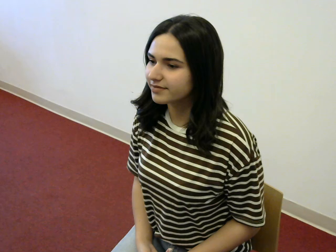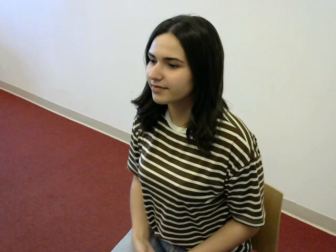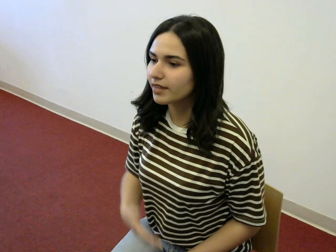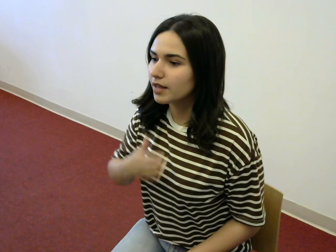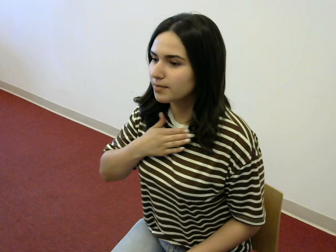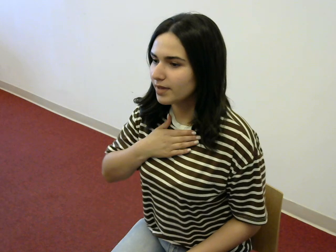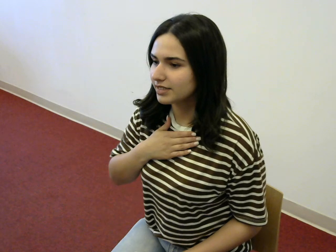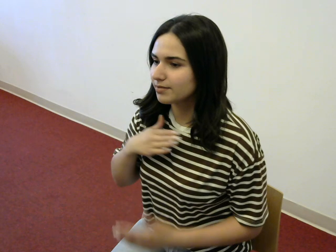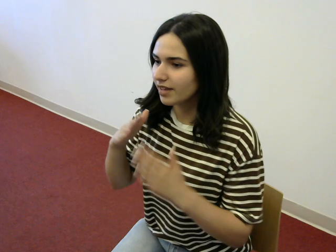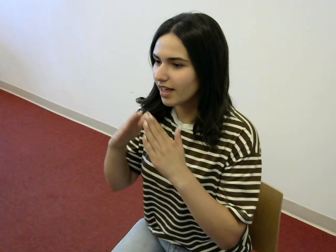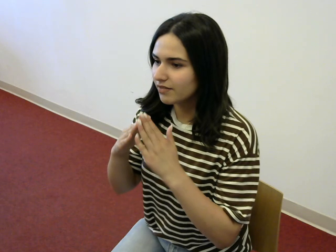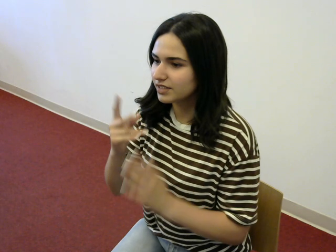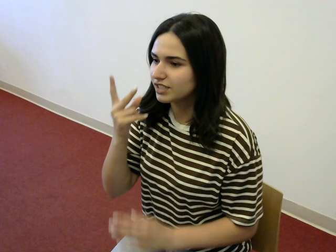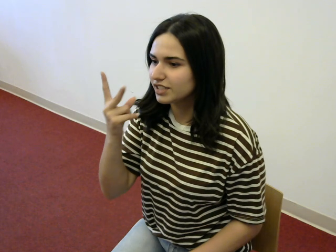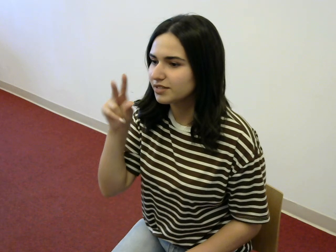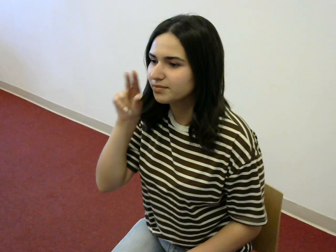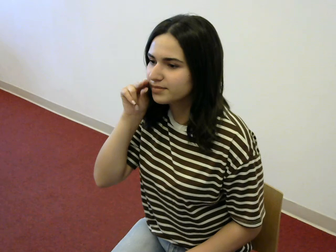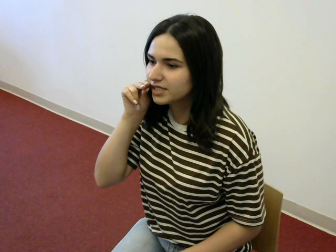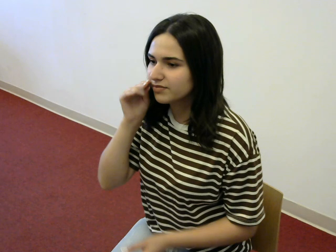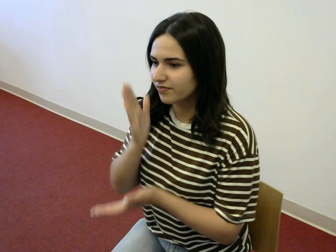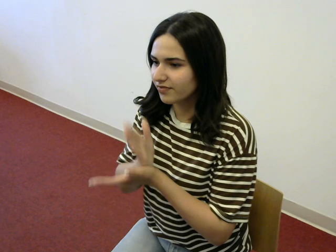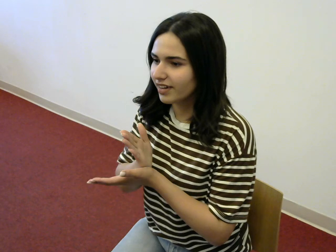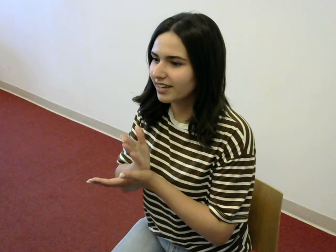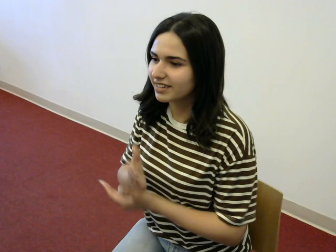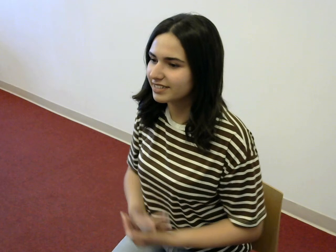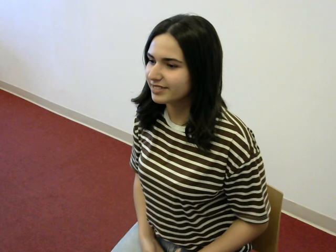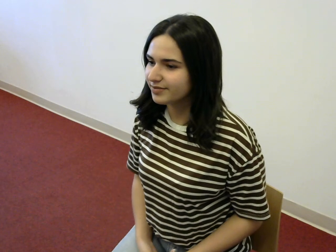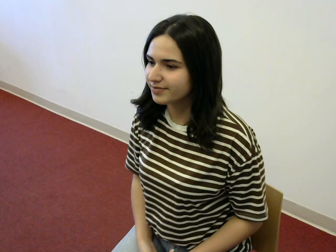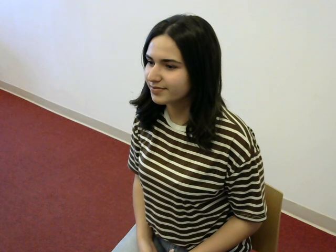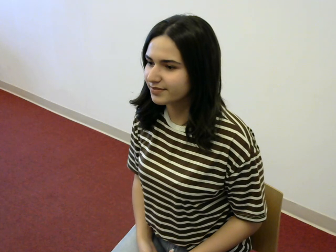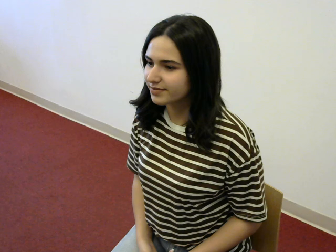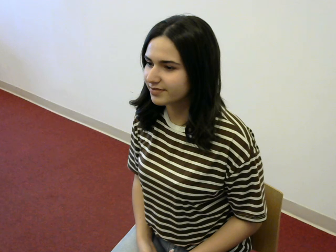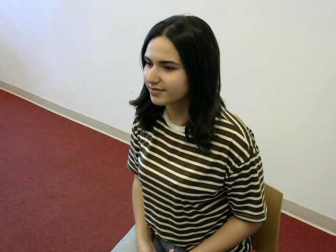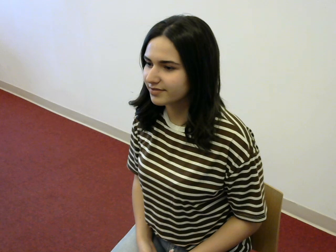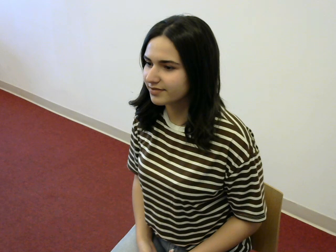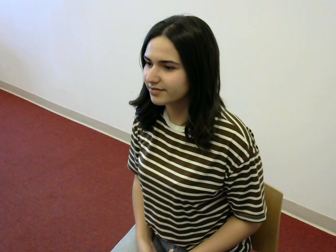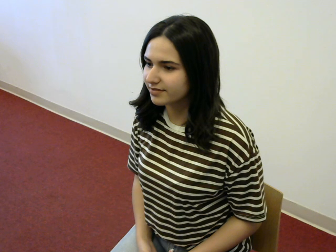Mənim evdə 2 pişiyim var